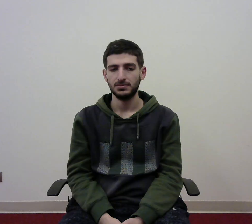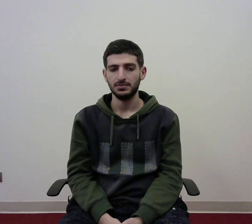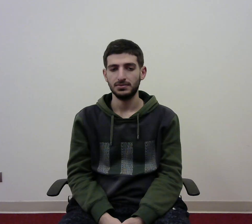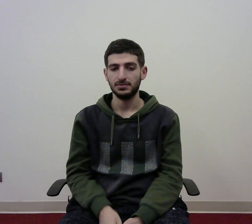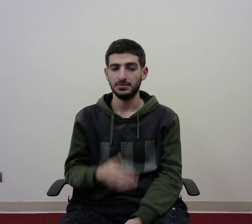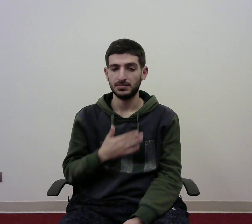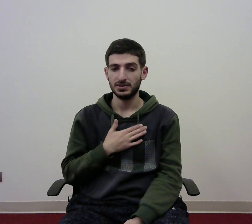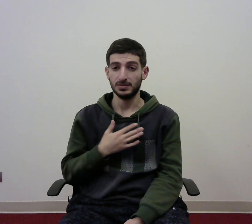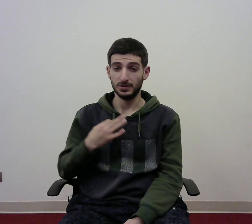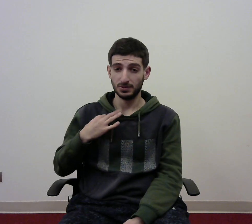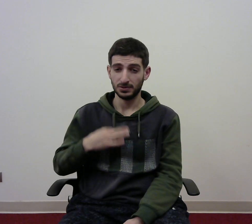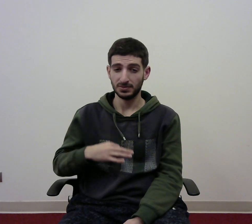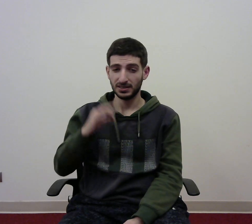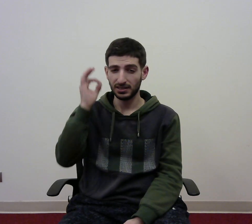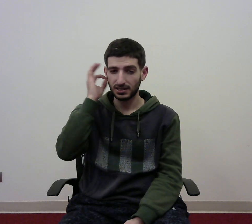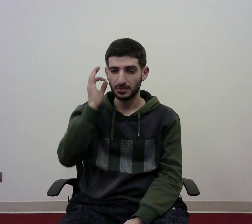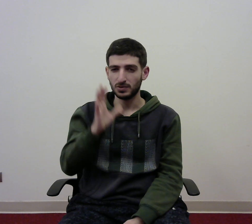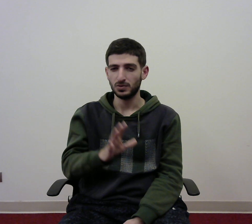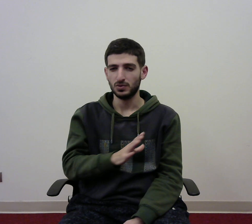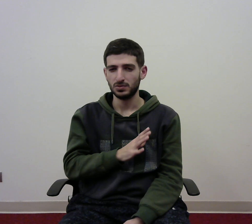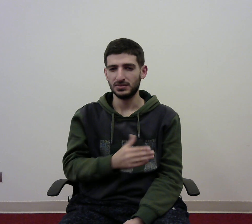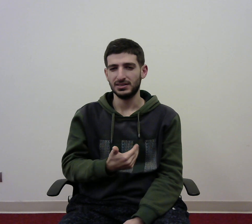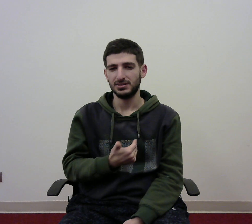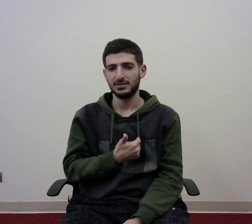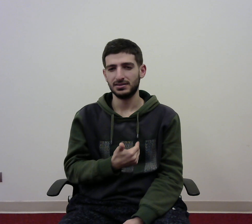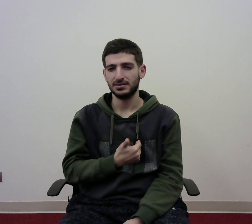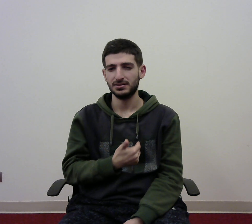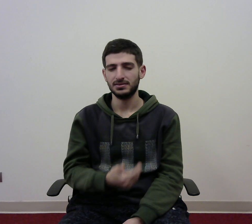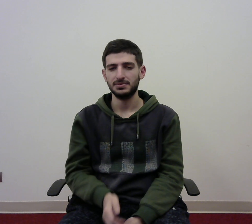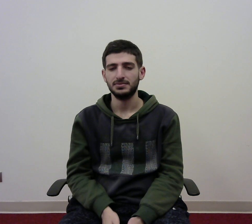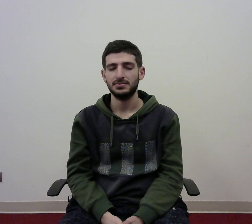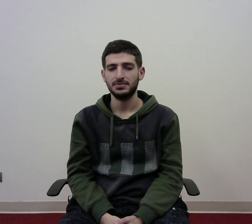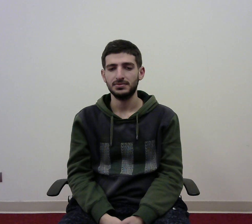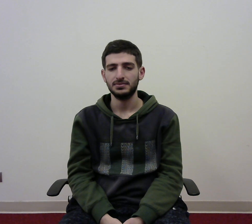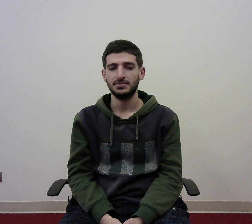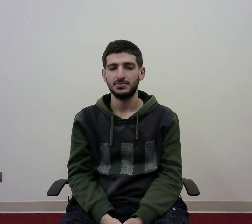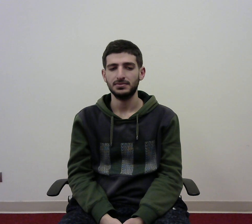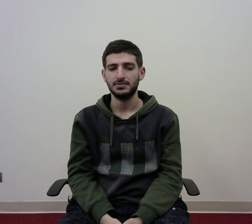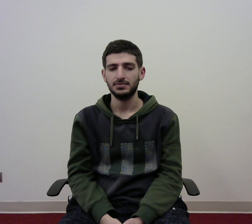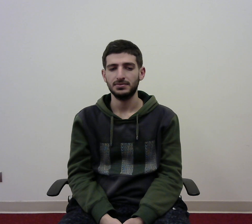Mənim oğlum həkim olmaq istəyir